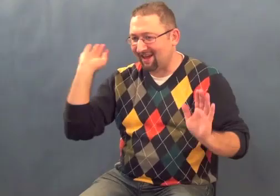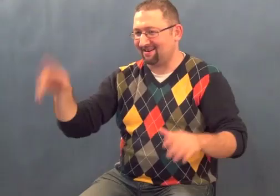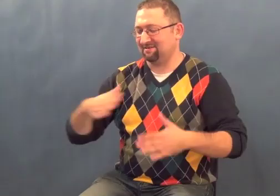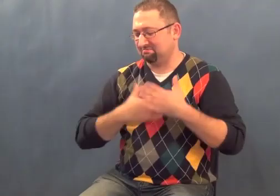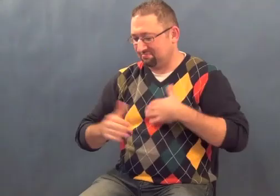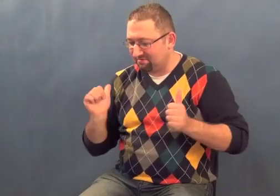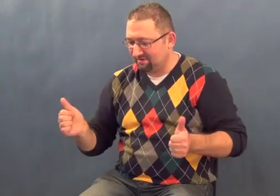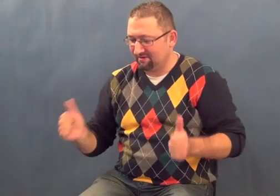Będzie przyjemnie, super.